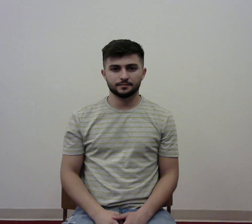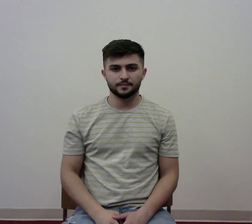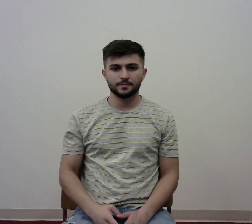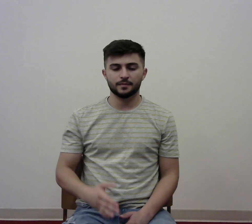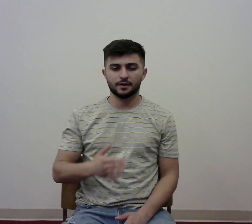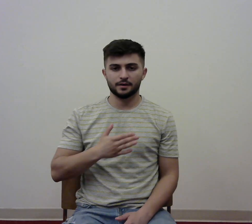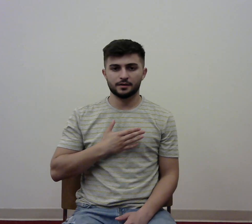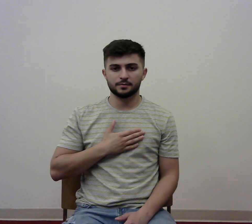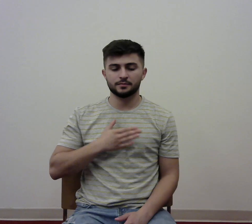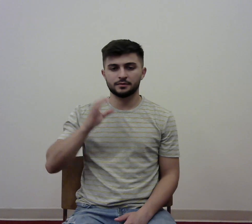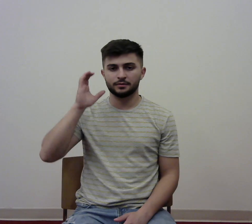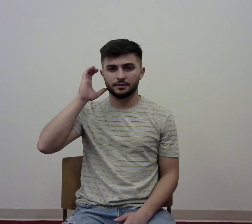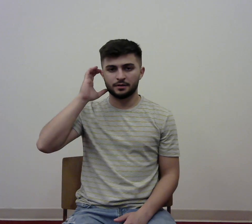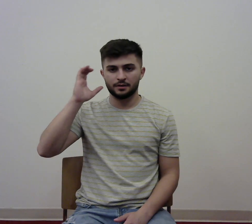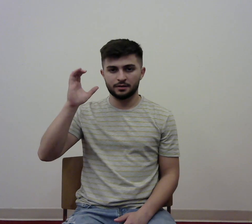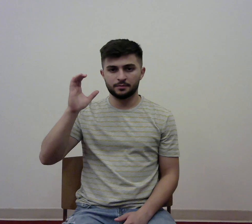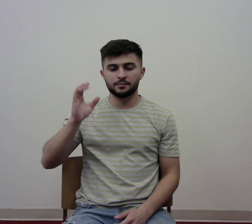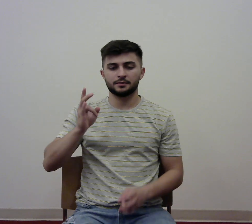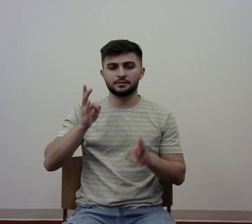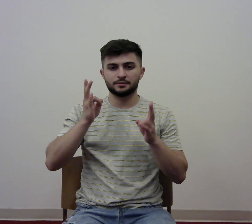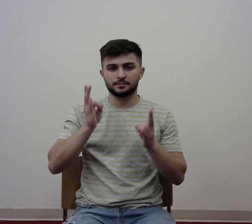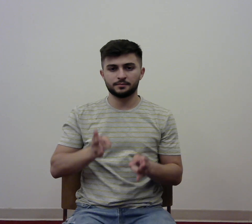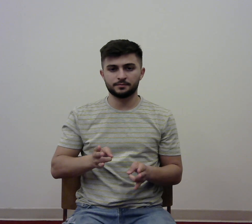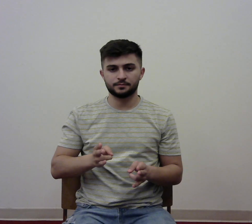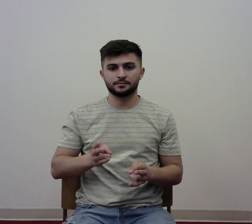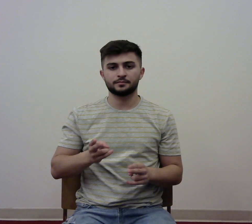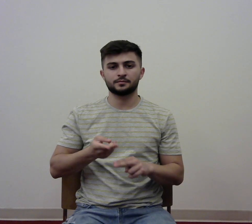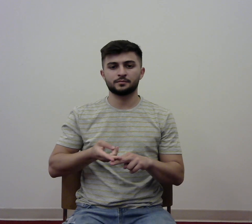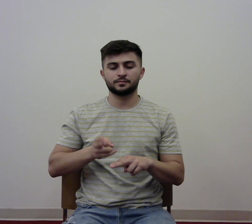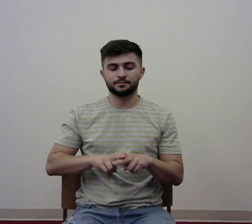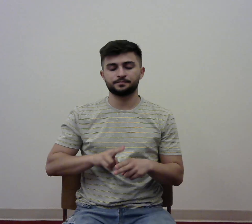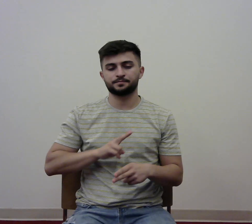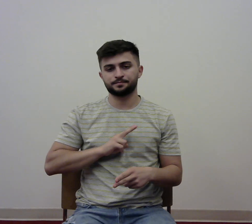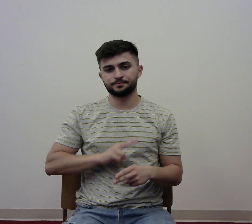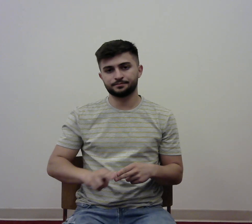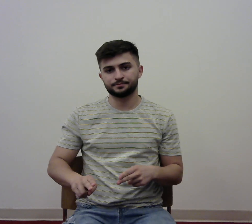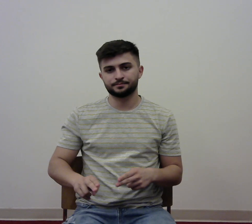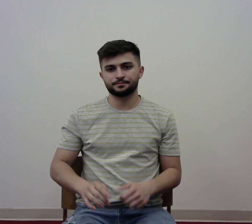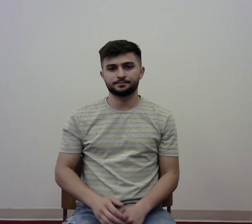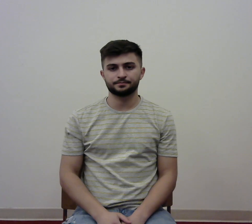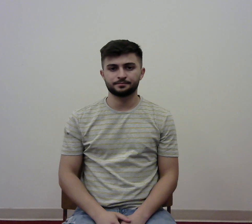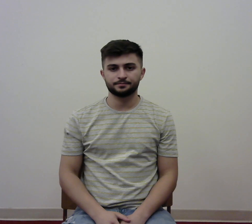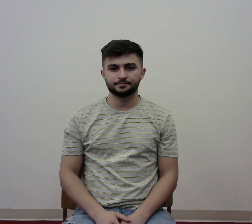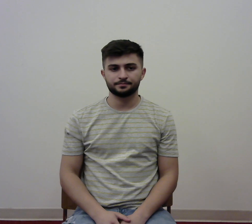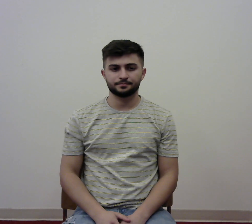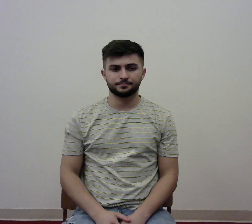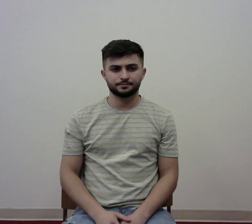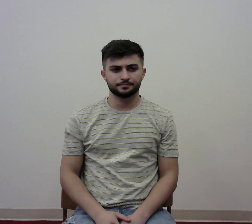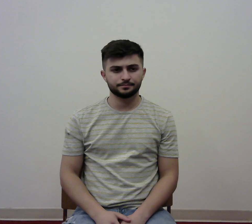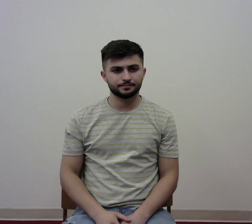Mən eşitməni qəza nəticəsində itirmişəm